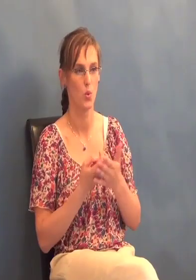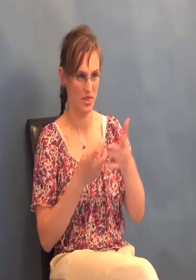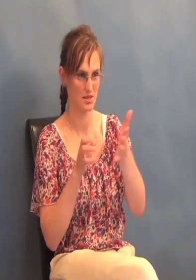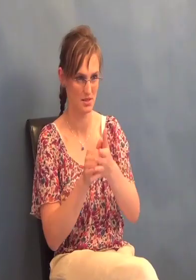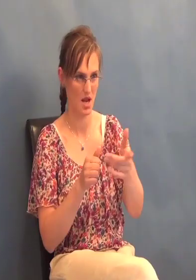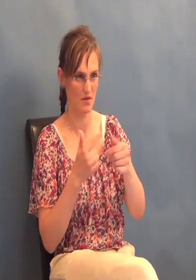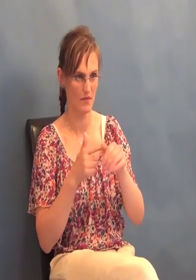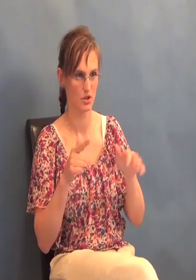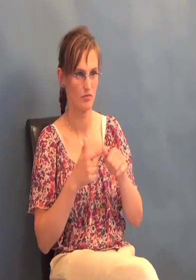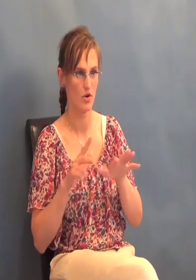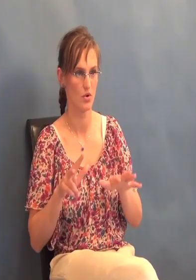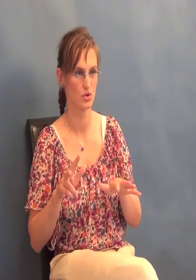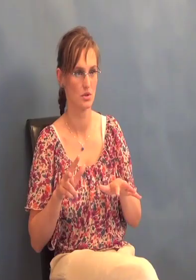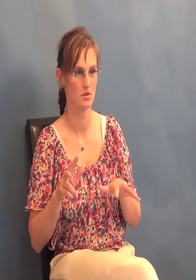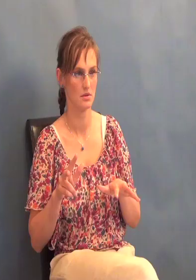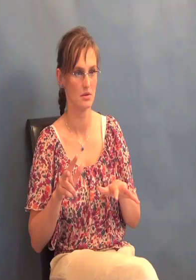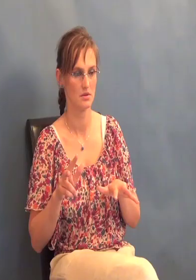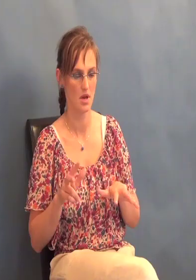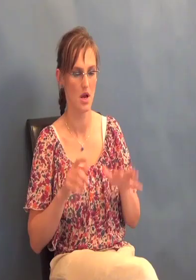A ty masz zajęte dwudziestego siódmego i dwudziestego ósmego?